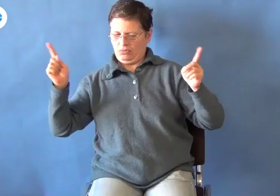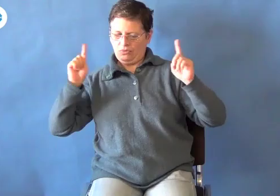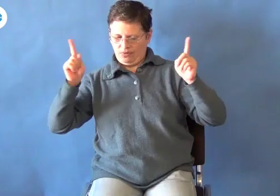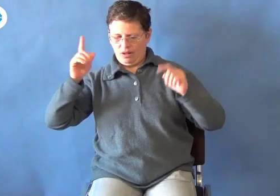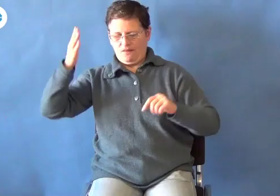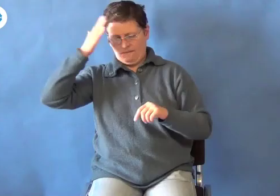Uwaga.